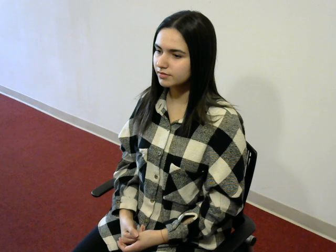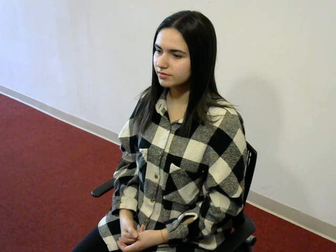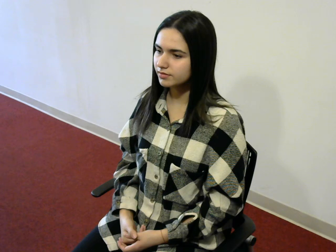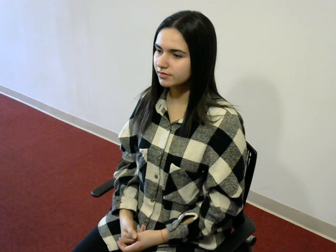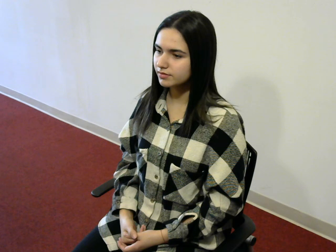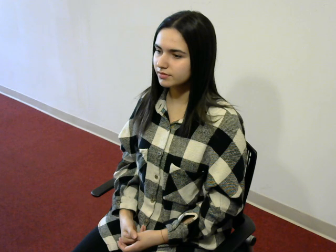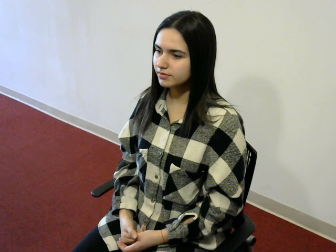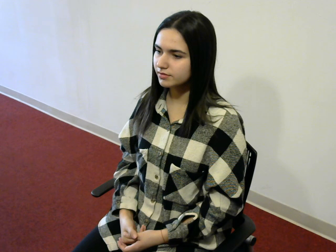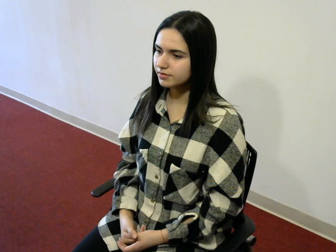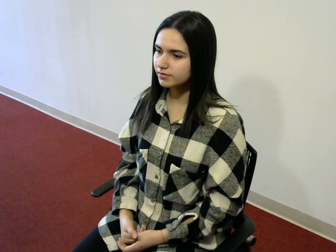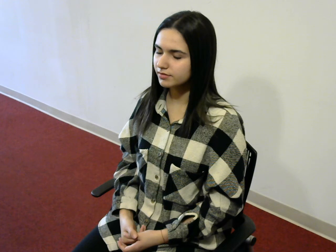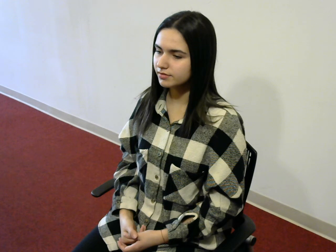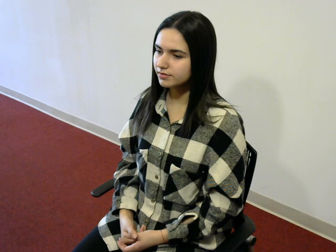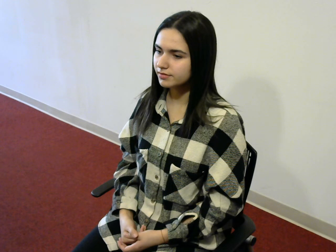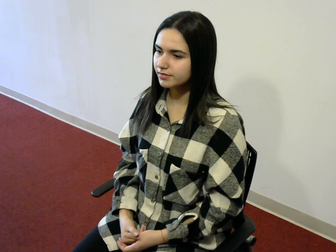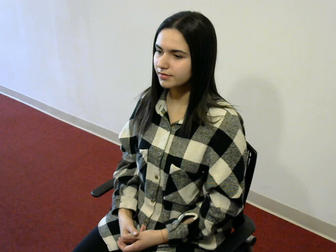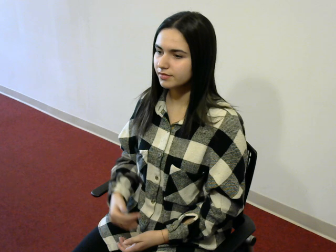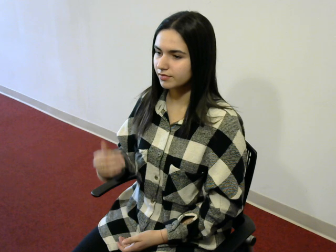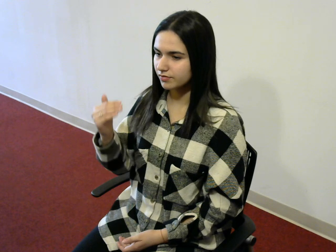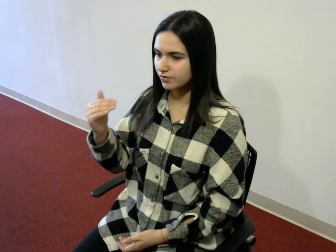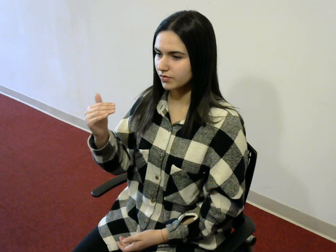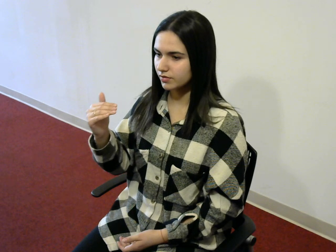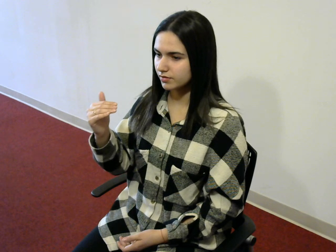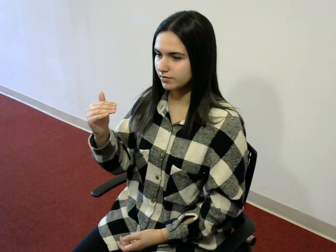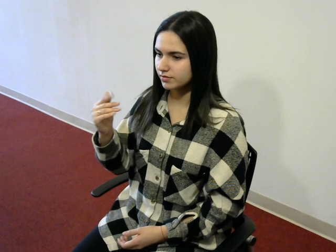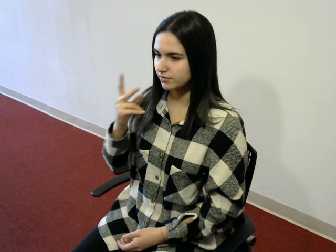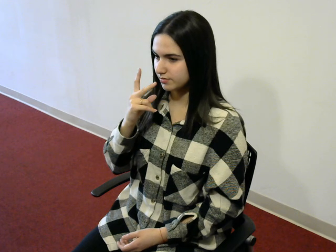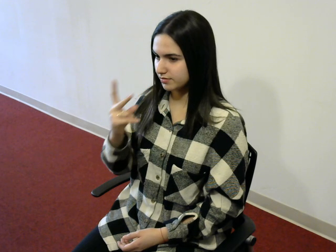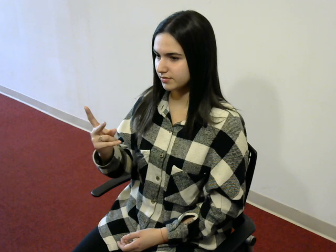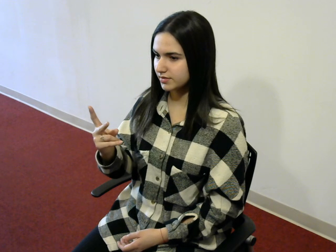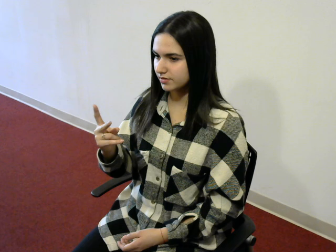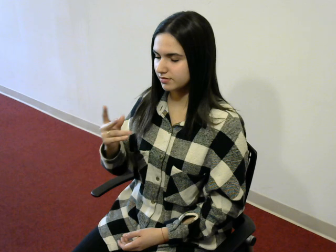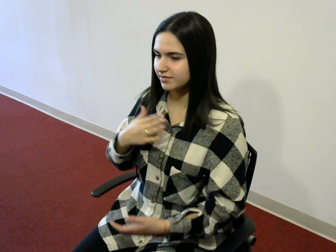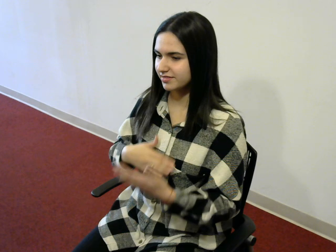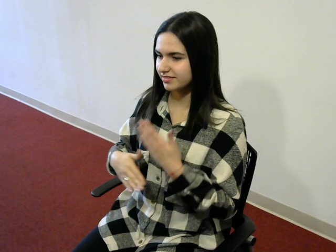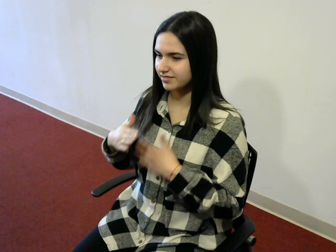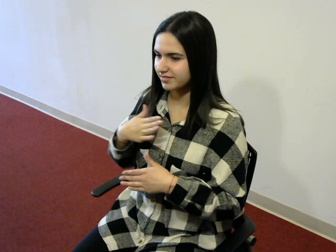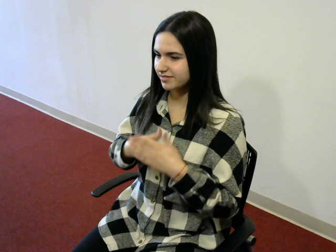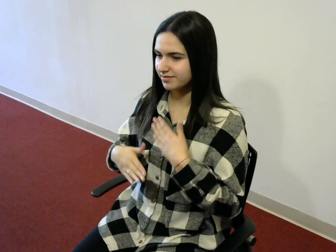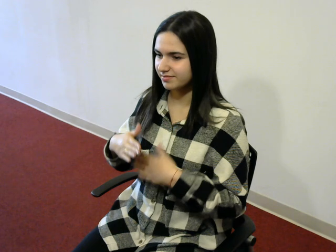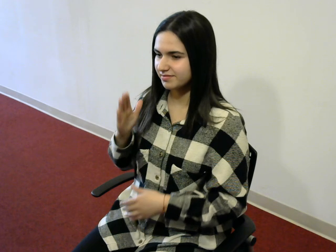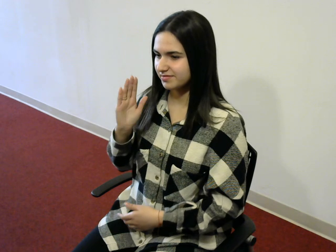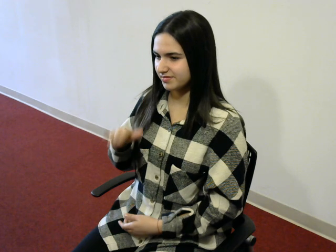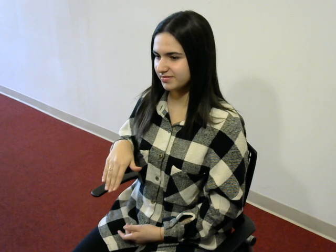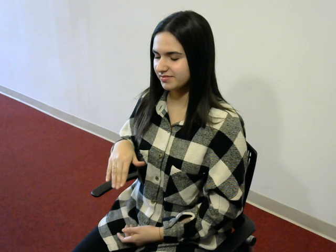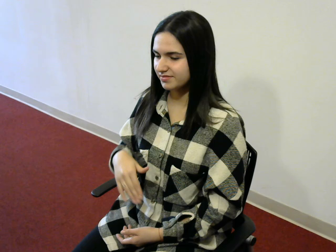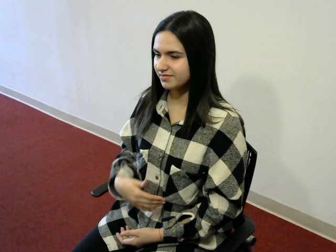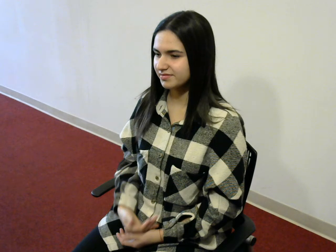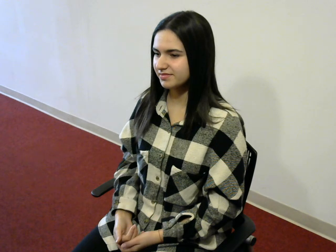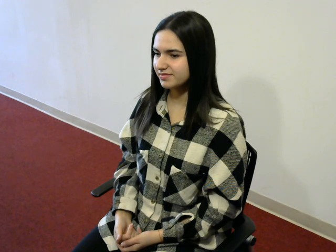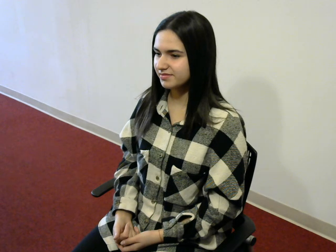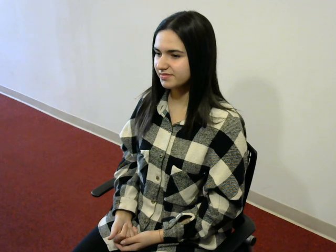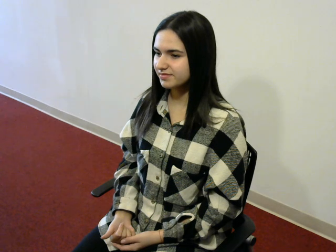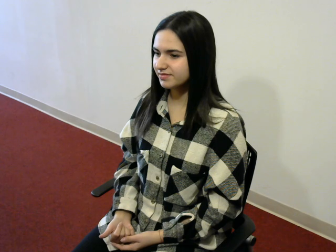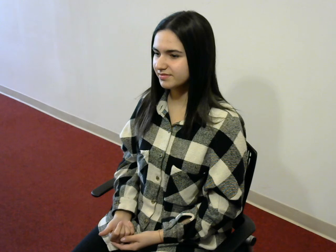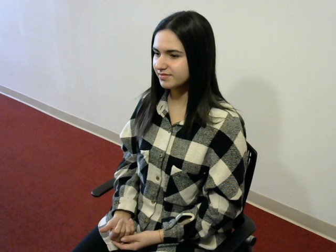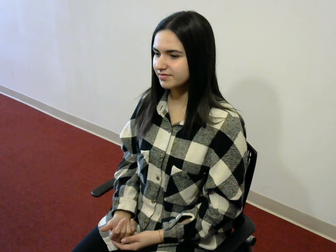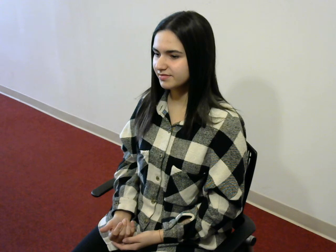Sizi görməyimə şad oldum